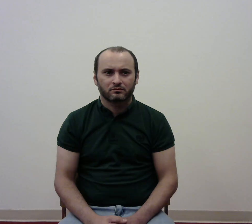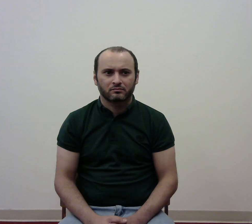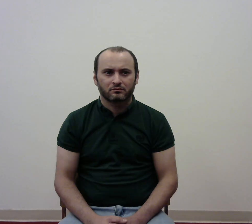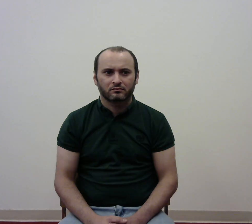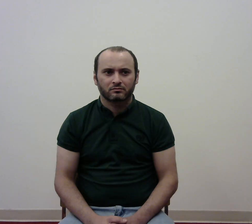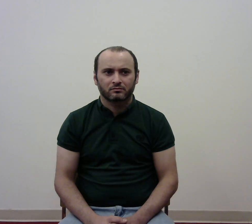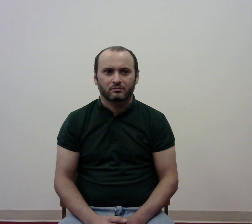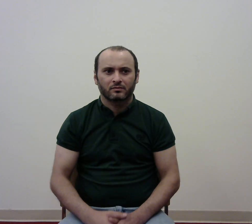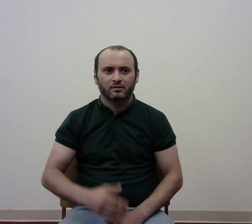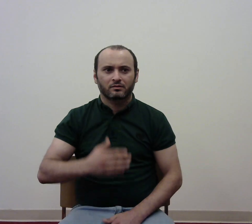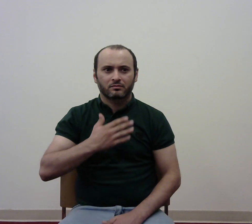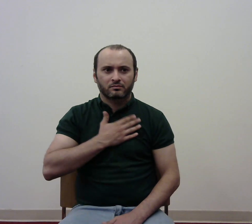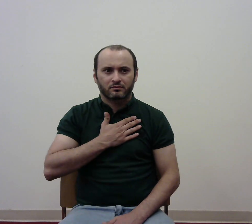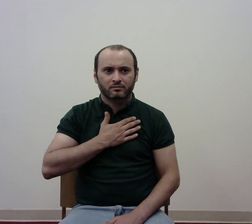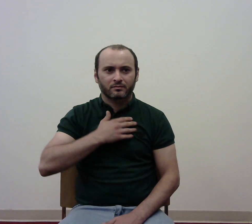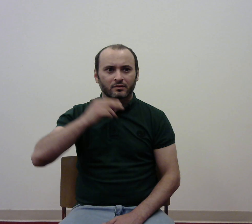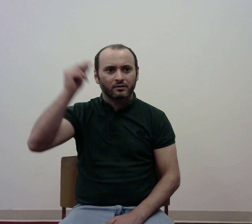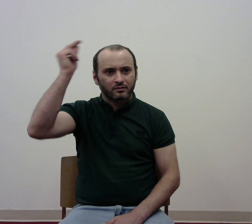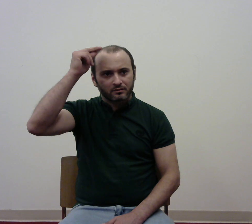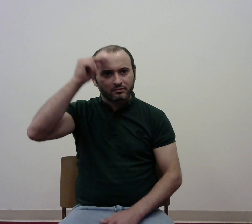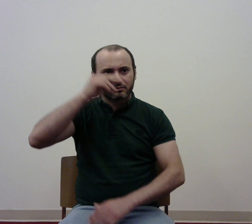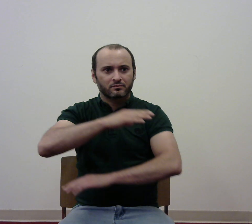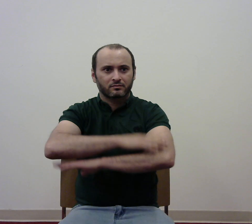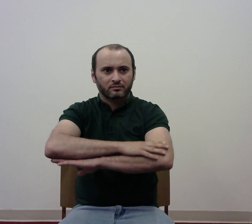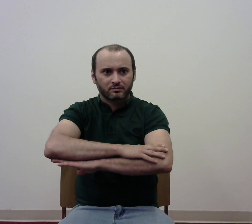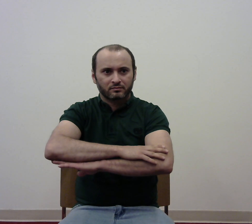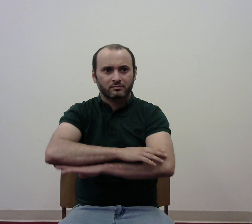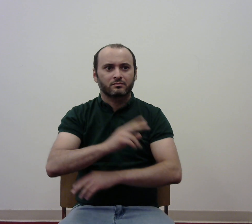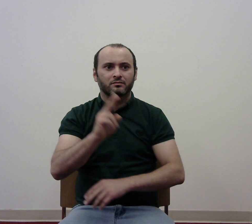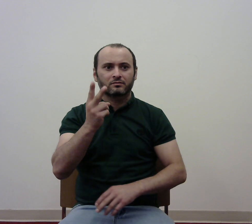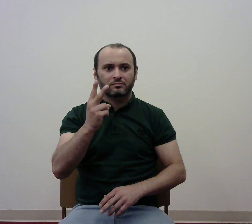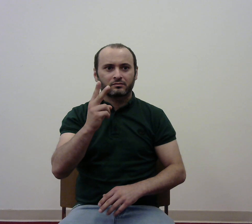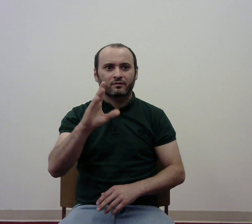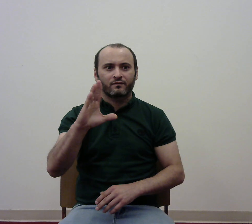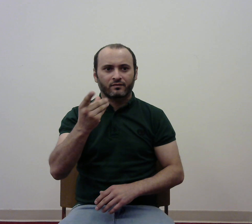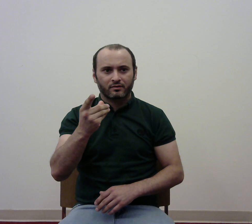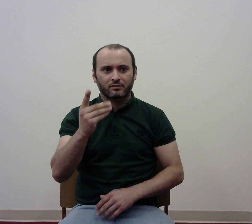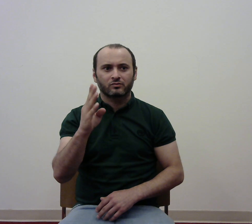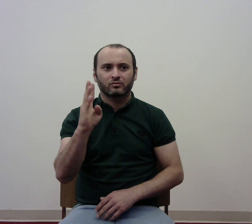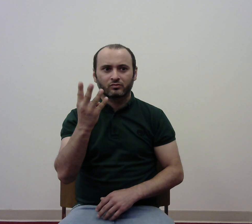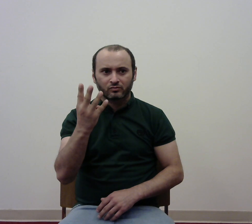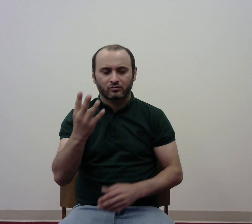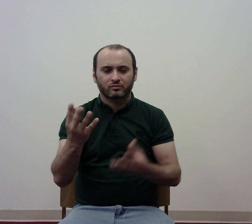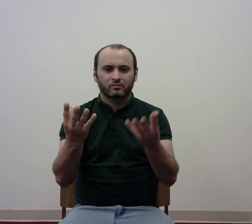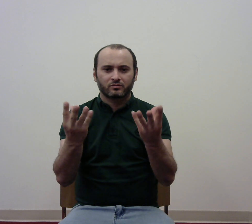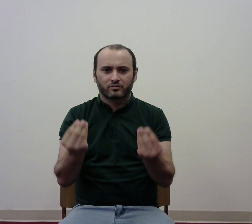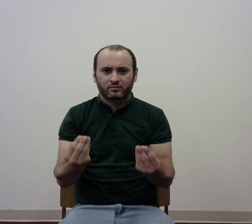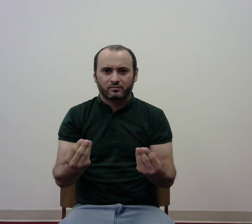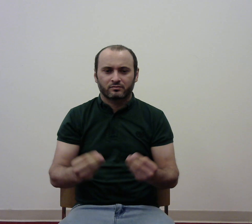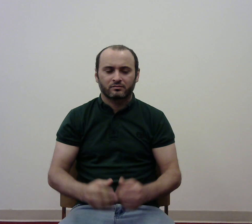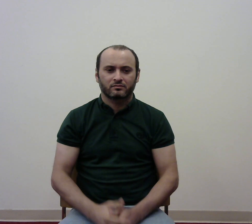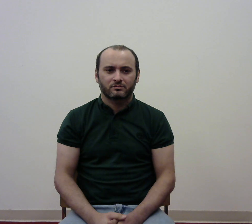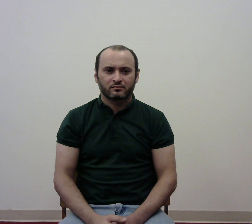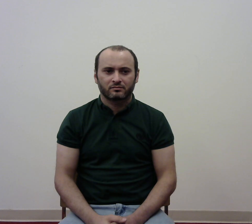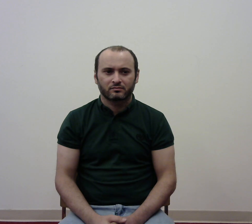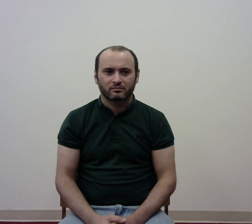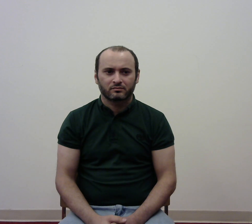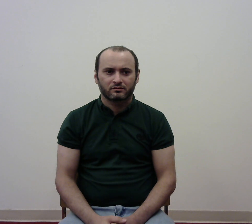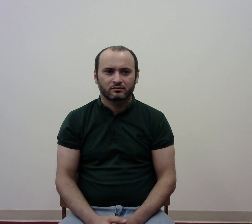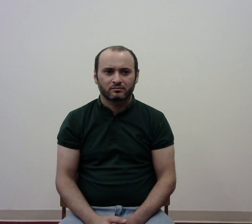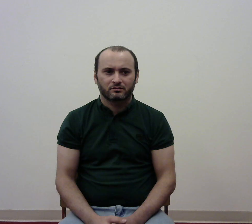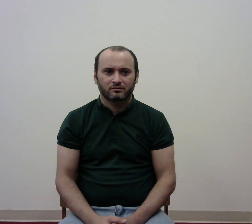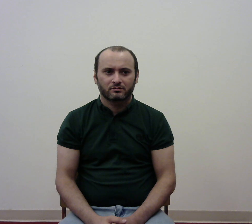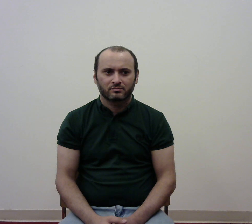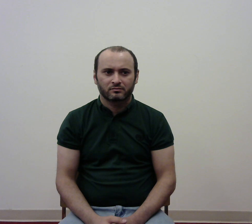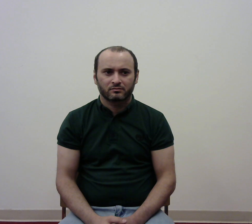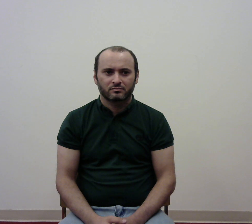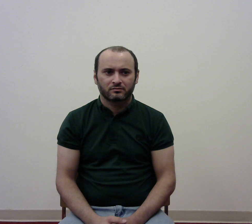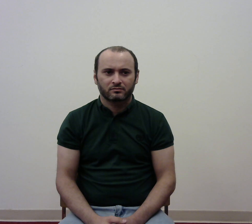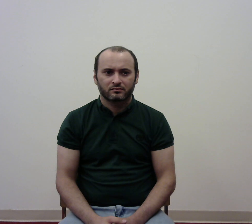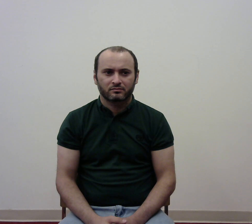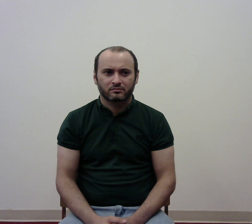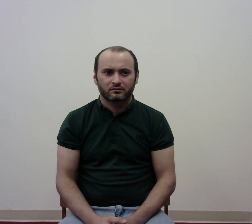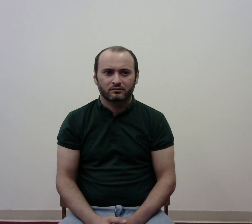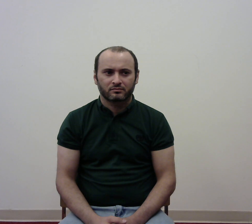Mənim dərslərim 2-ci və 4-cü günlərdir